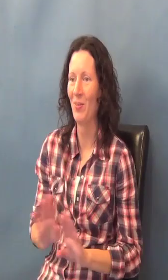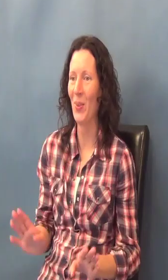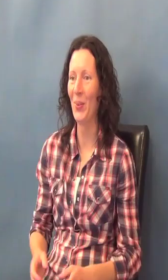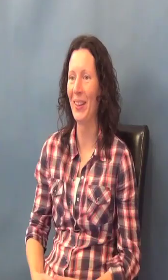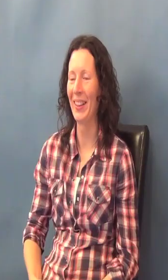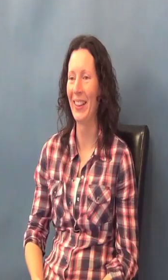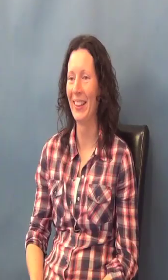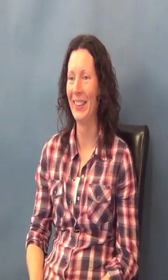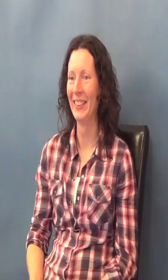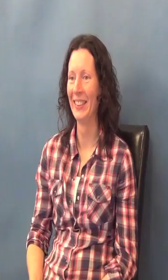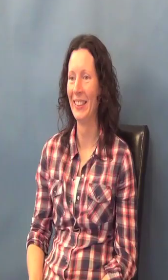W ogóle nie wolno jeść.